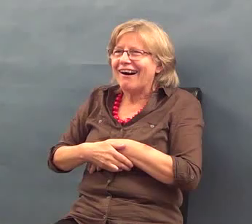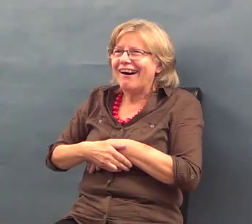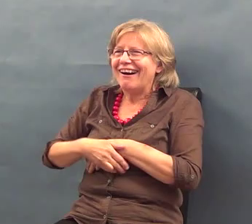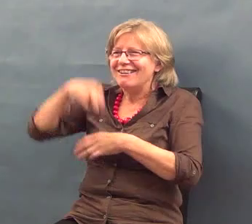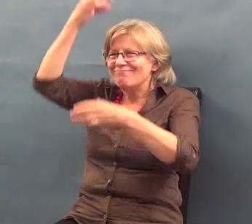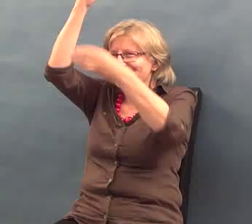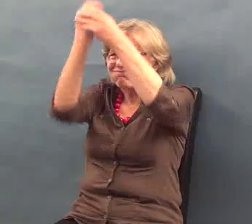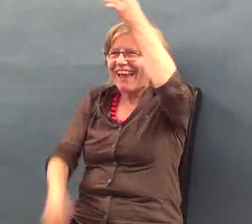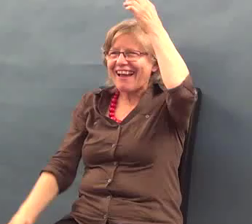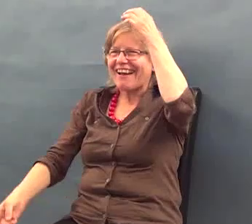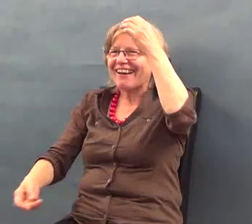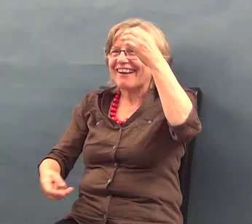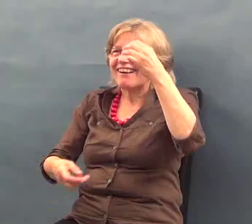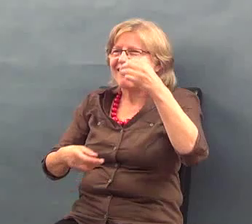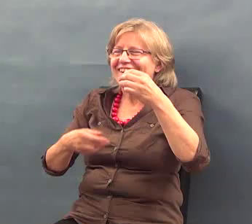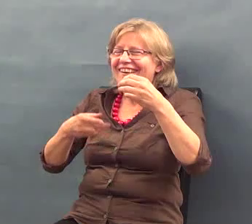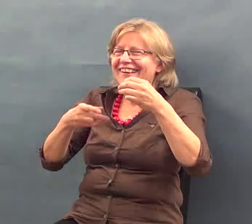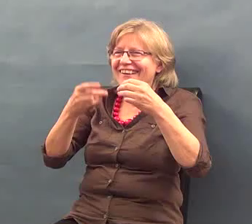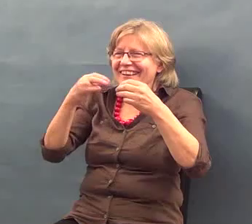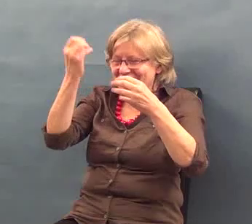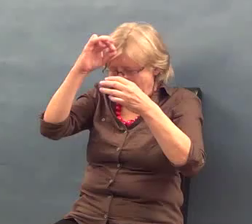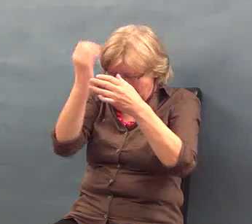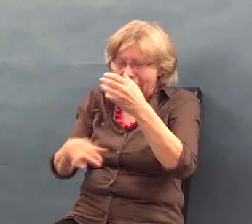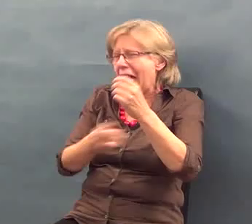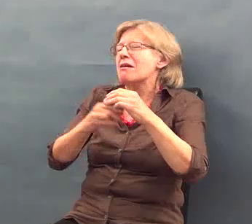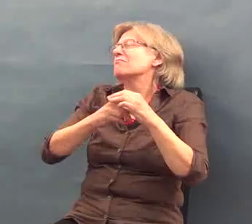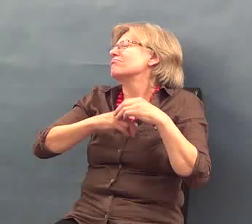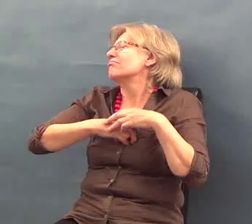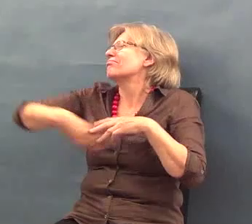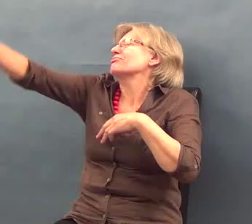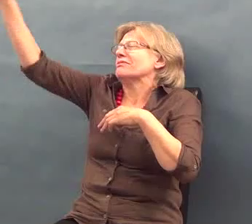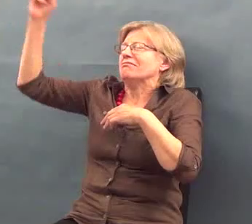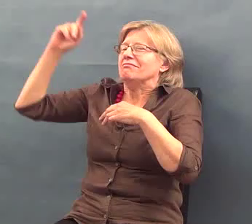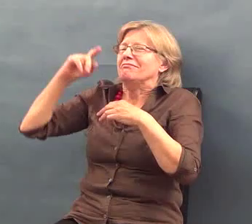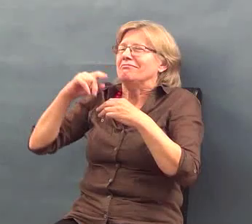Kula spadła rynną na dół i tam wypadła.